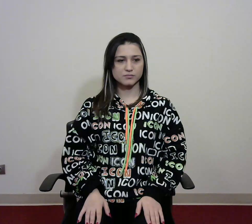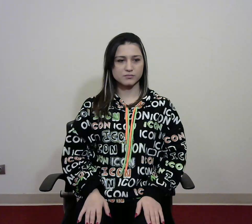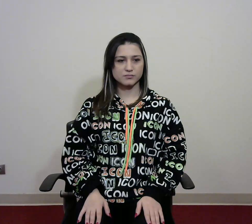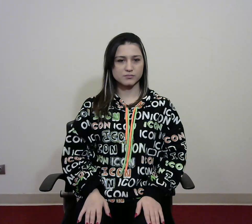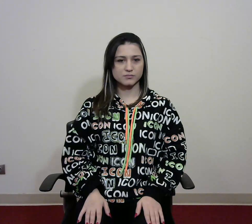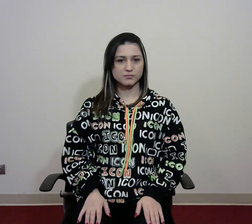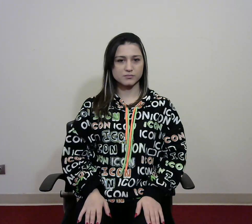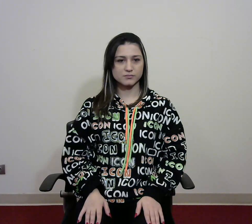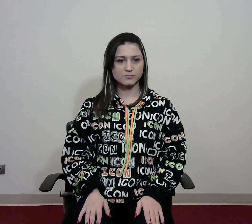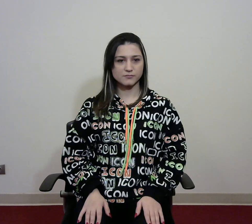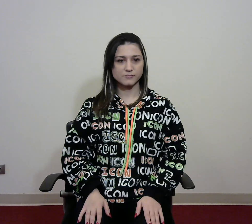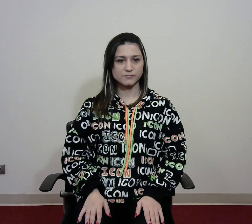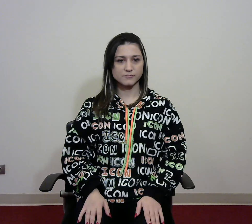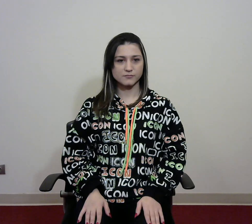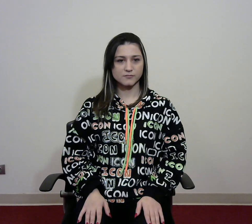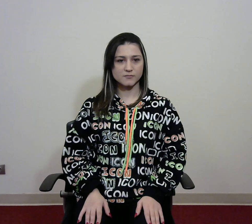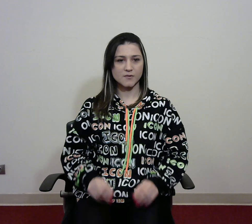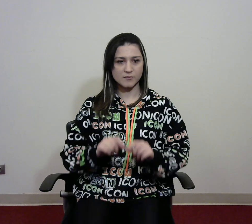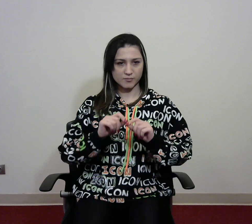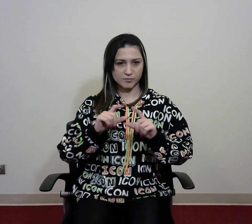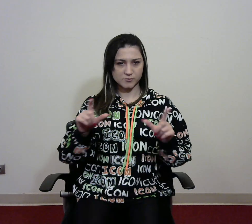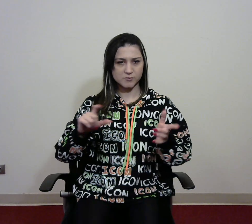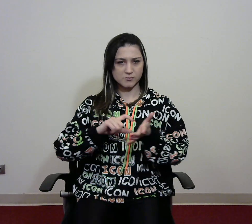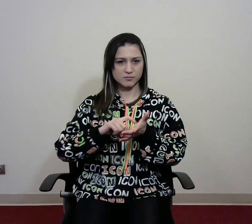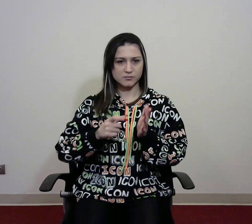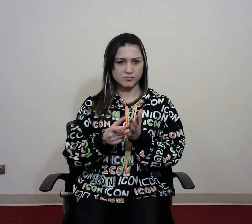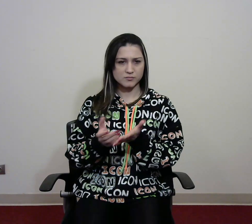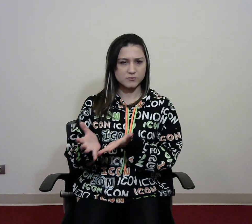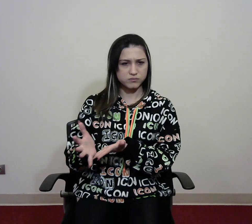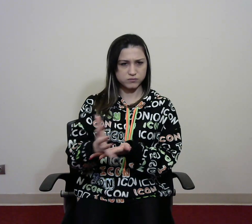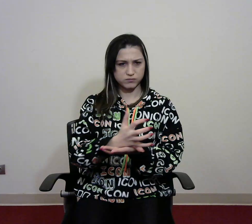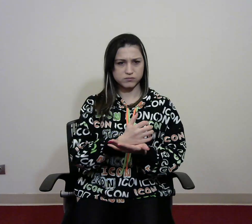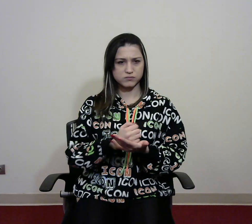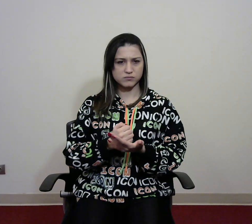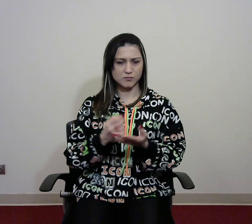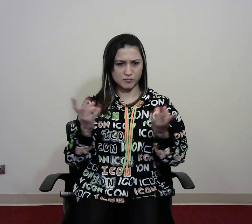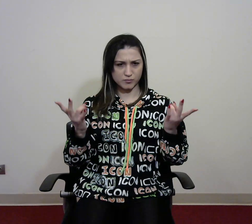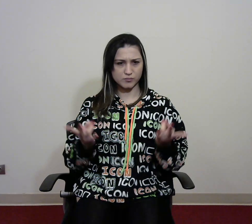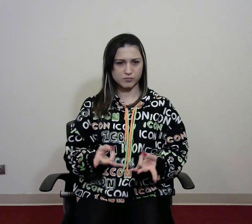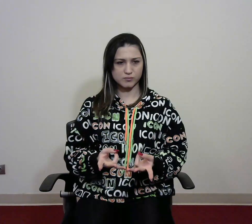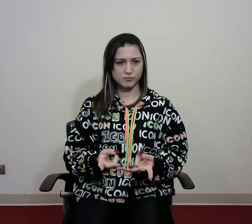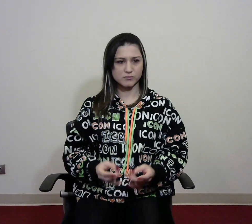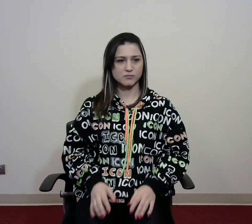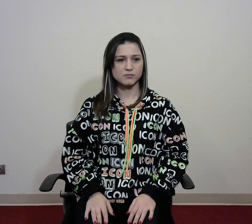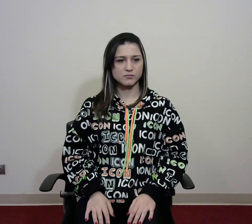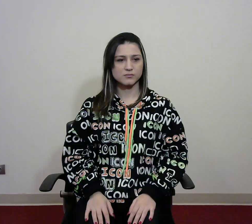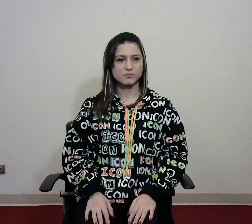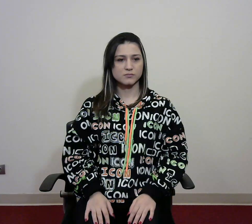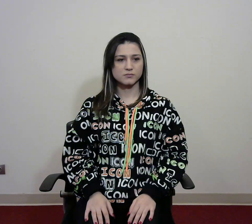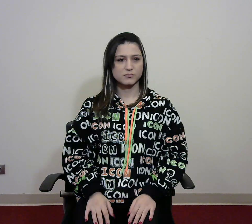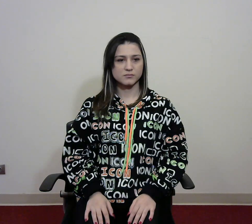Məktəbdə otaqları yığışdırmaq lazımdır